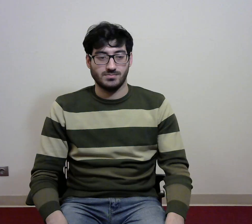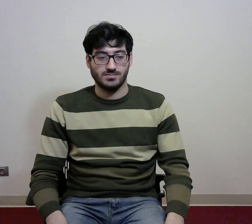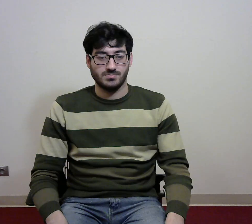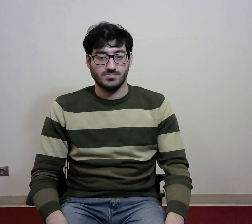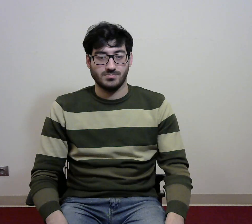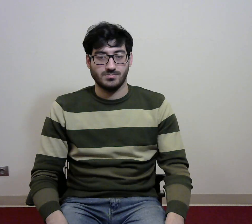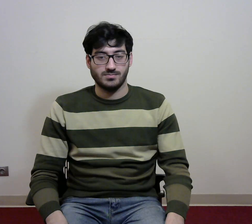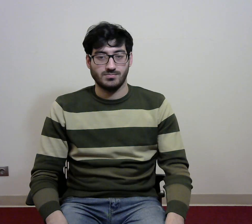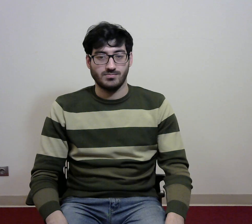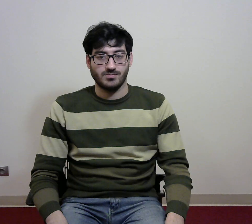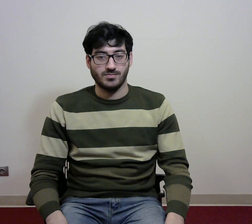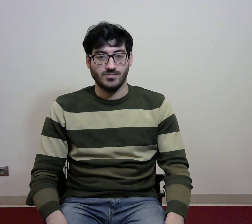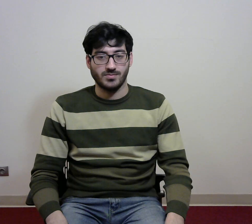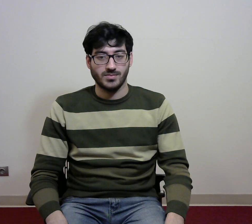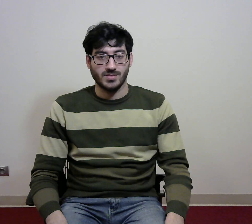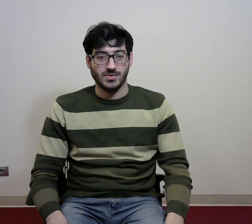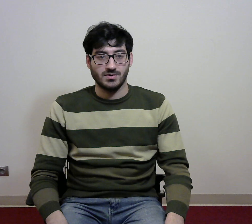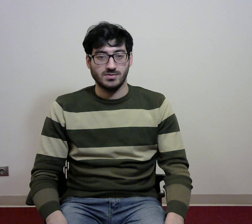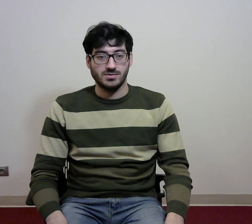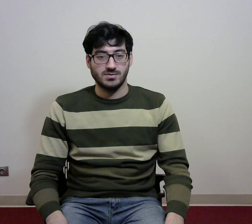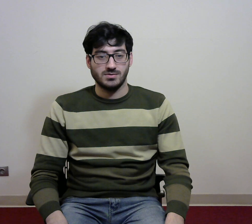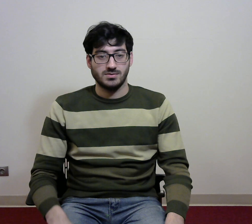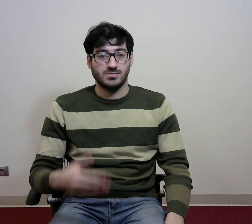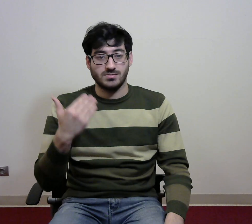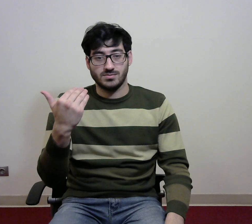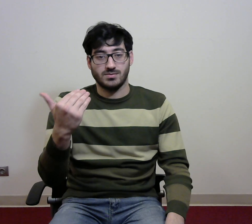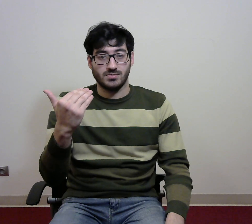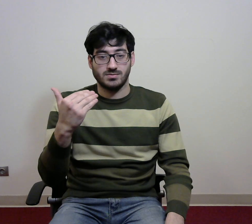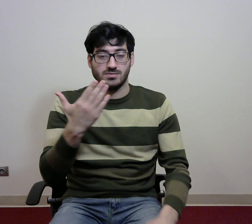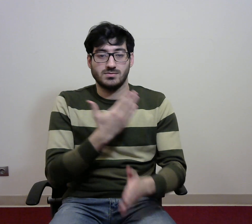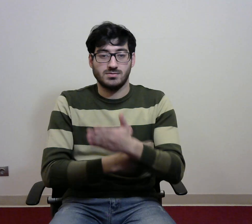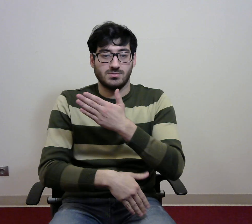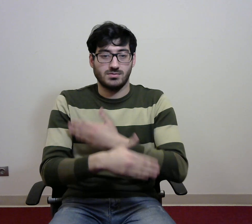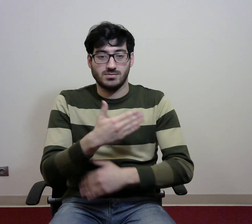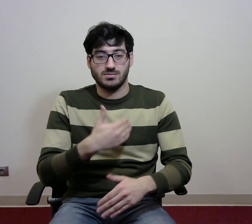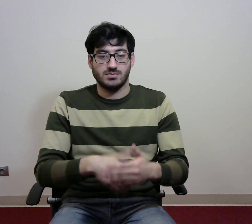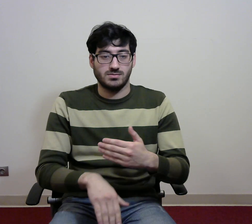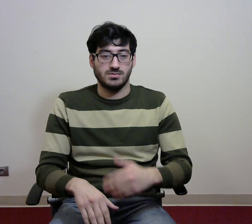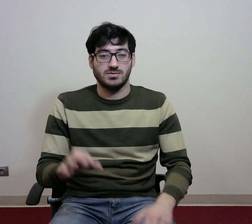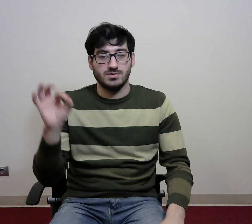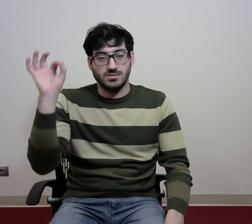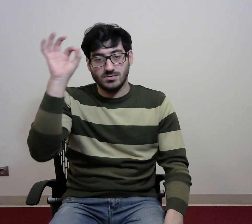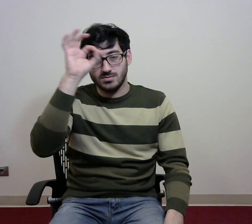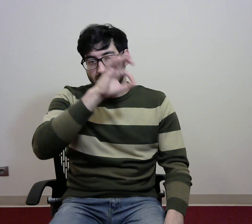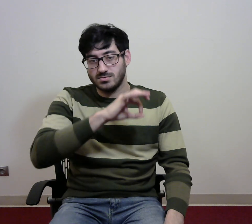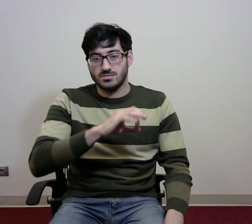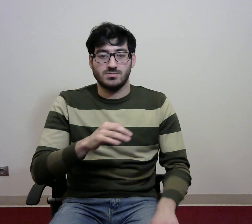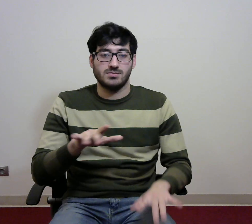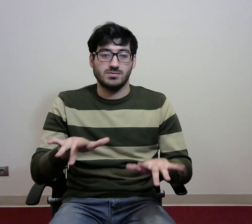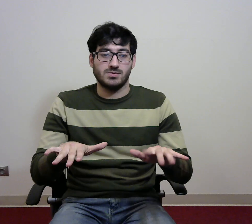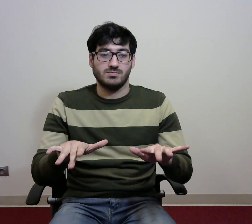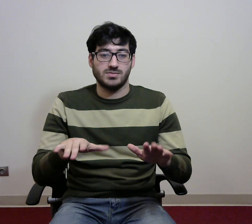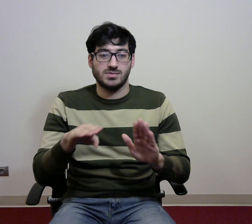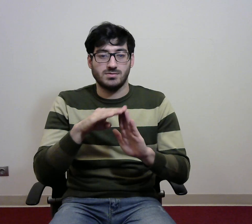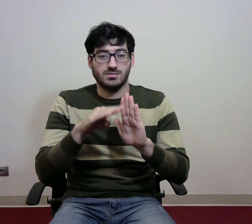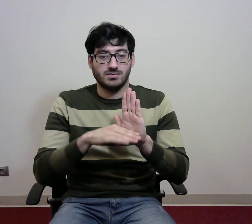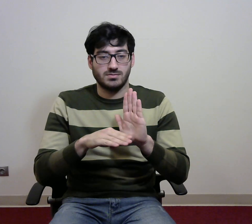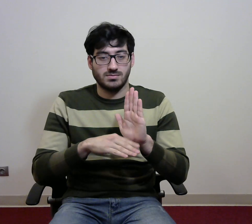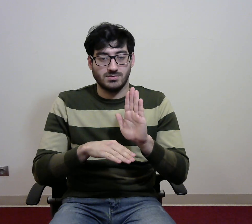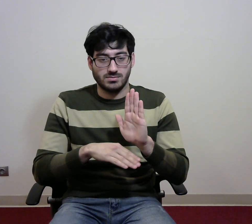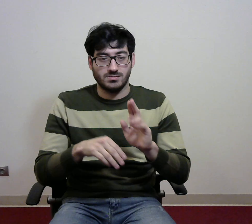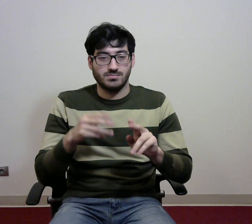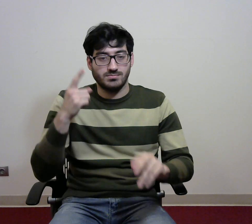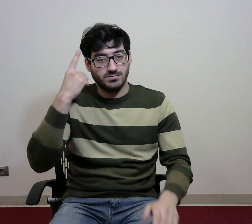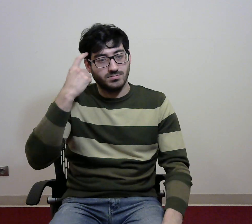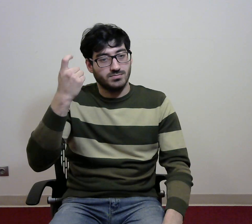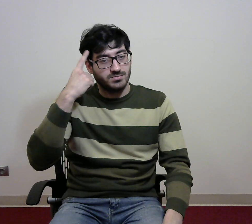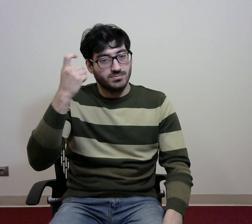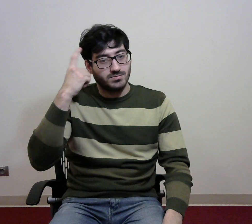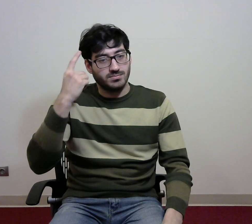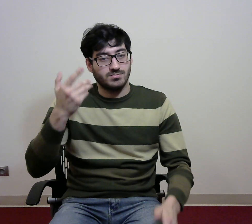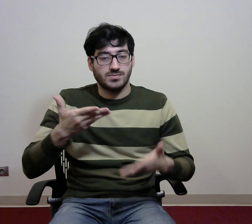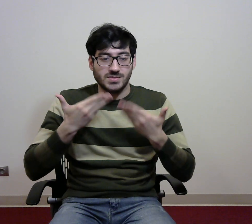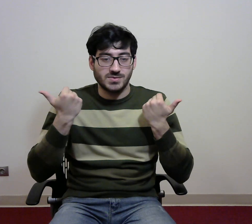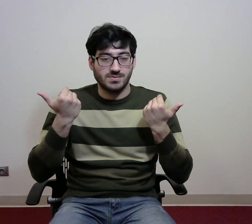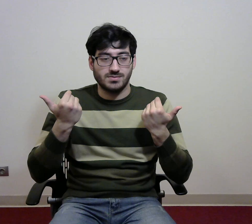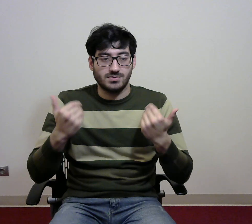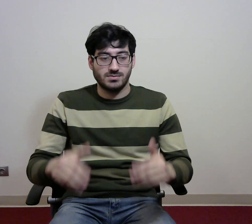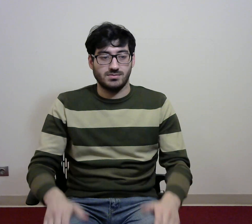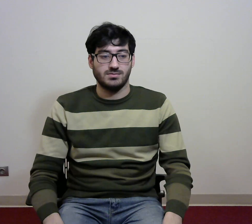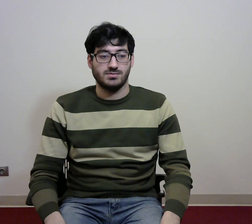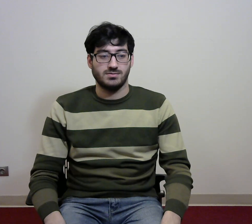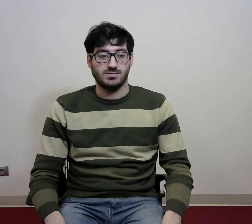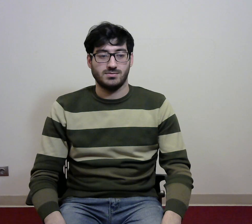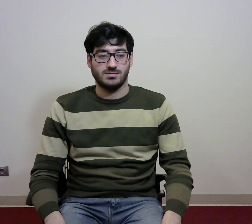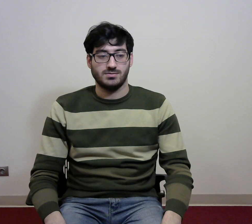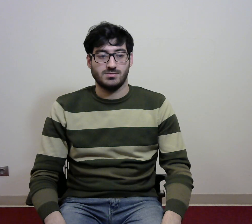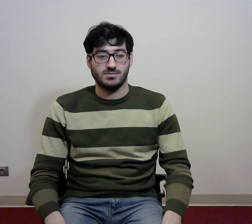Sizin əlilliyiniz haqqınızda sistemdə məlumat yoxdur